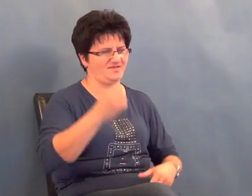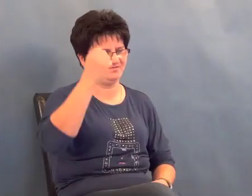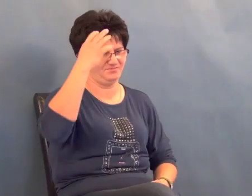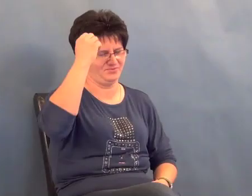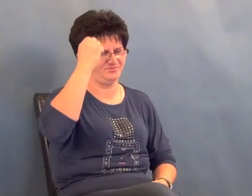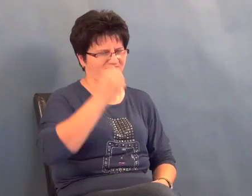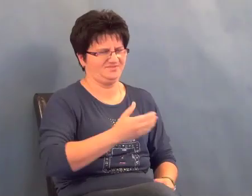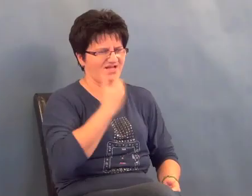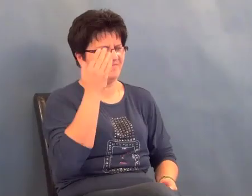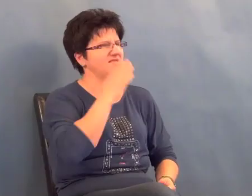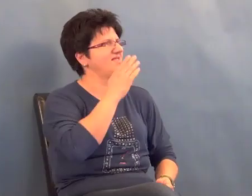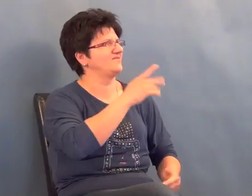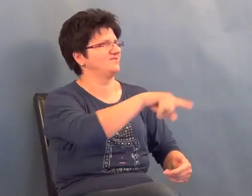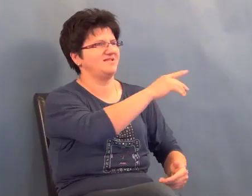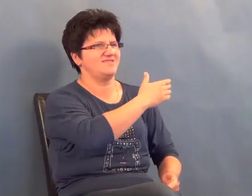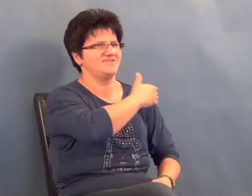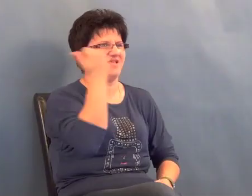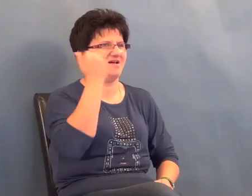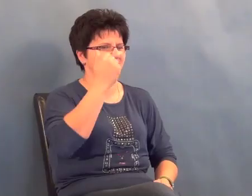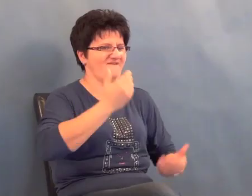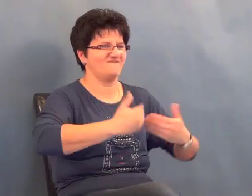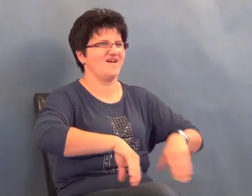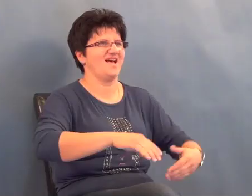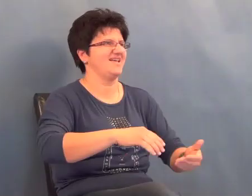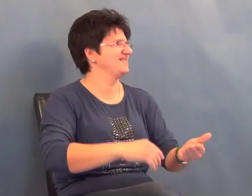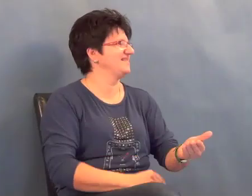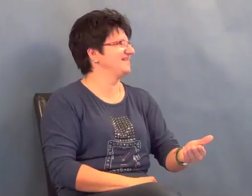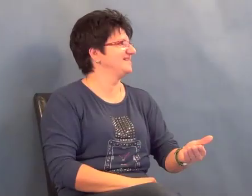Wanna z prysznicem, nie zdarza się, żeby coś takiego było na dworzu.